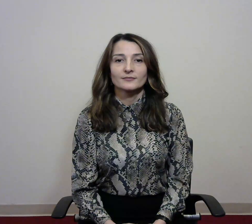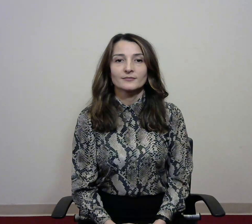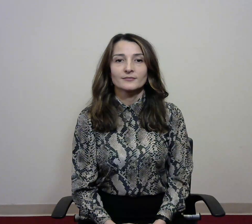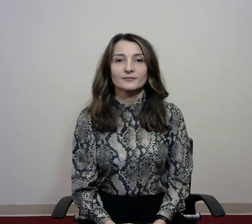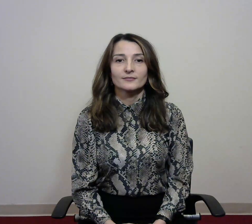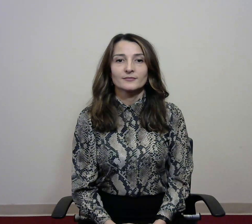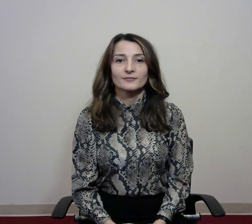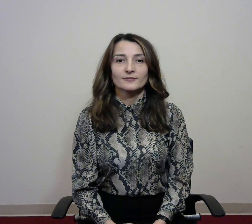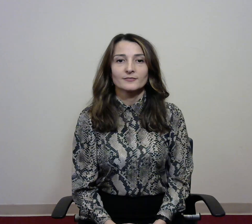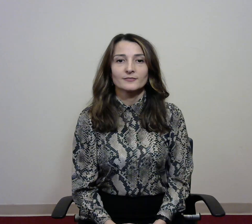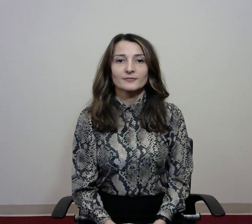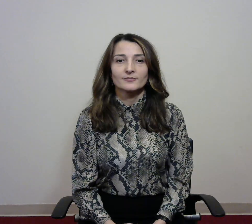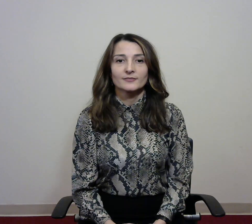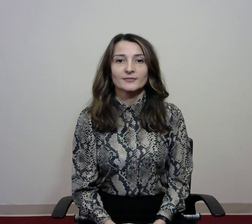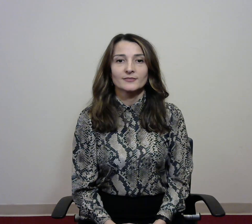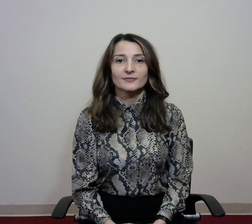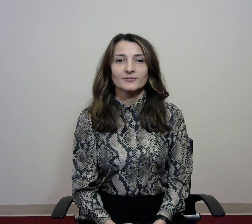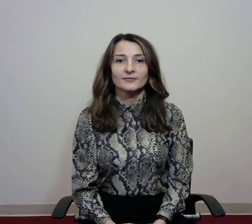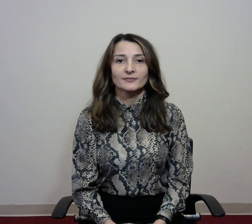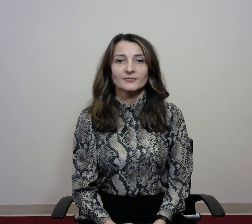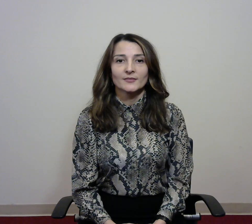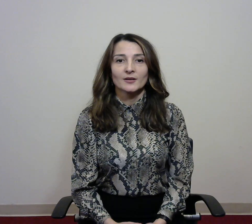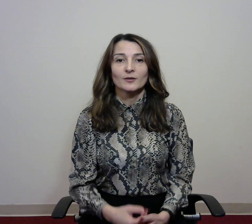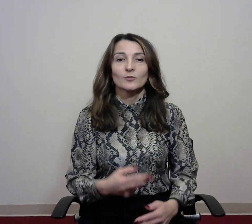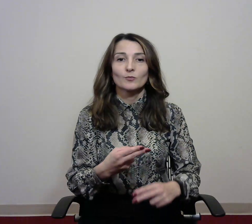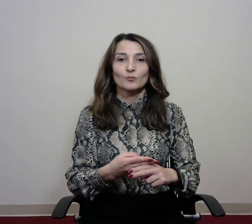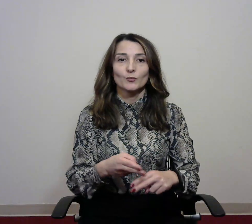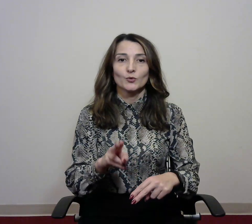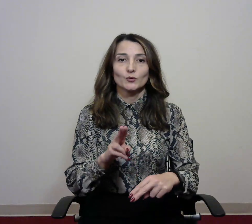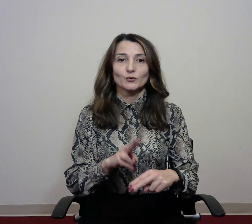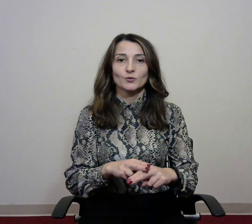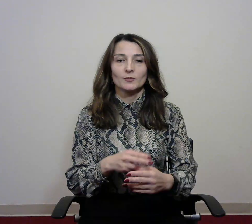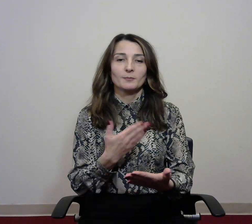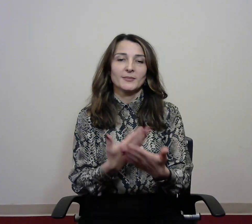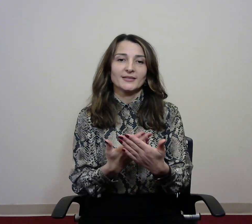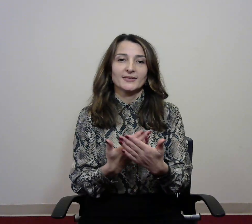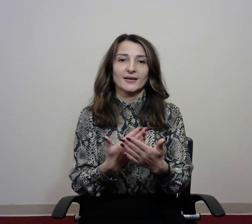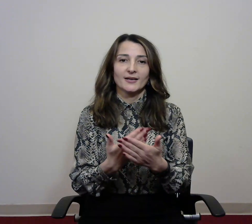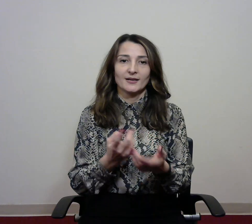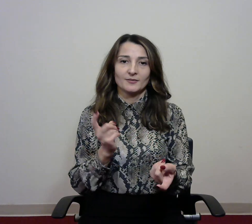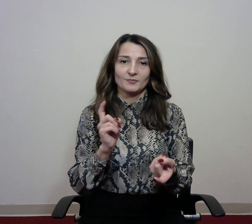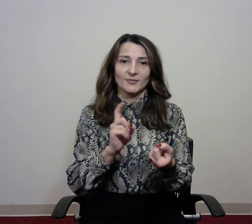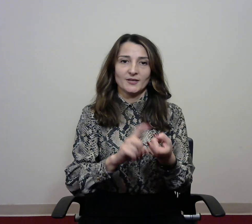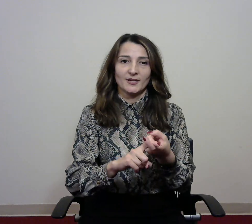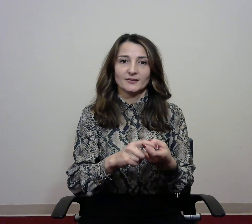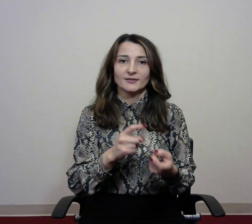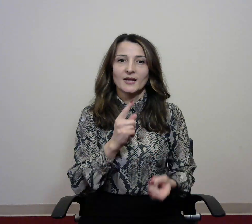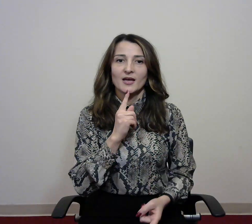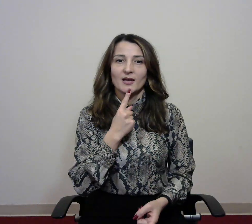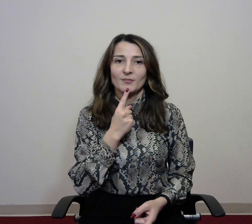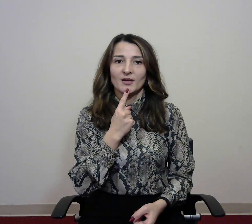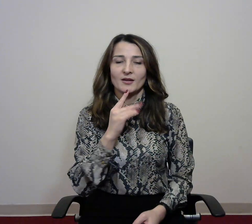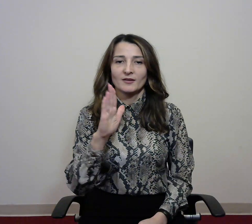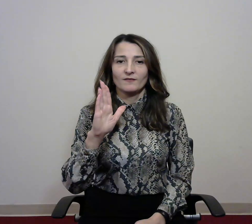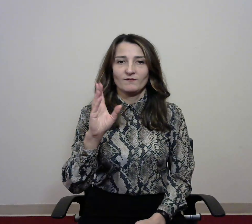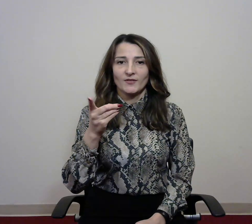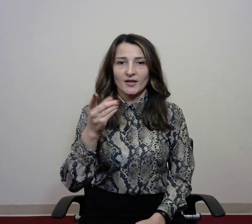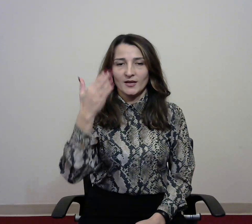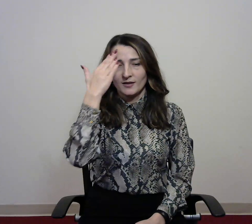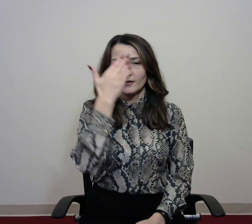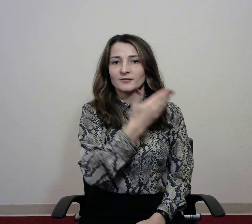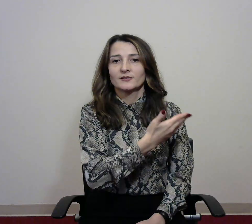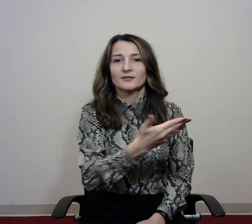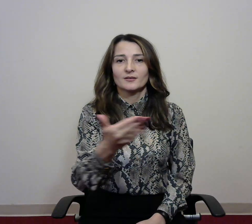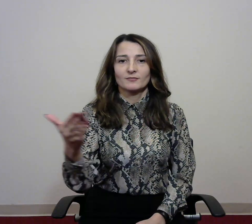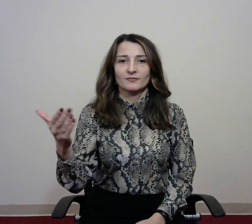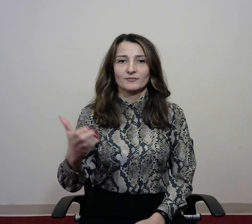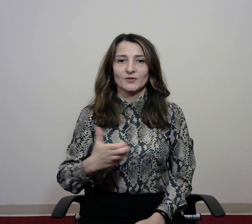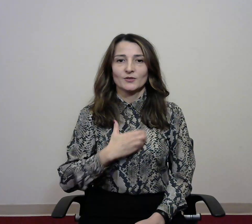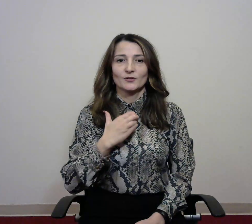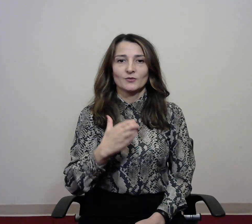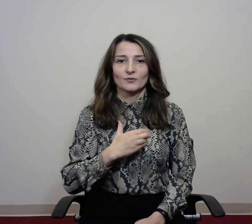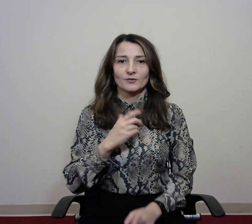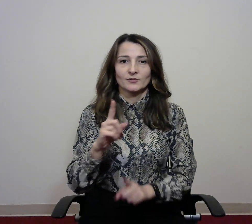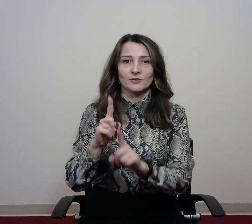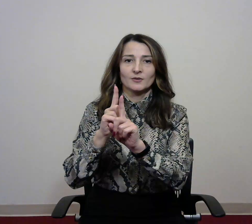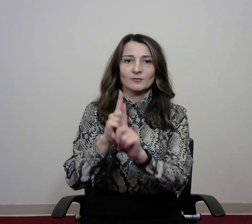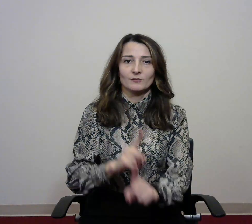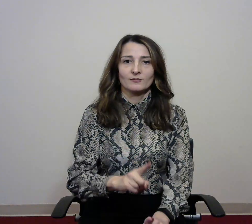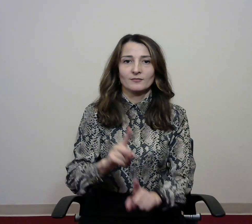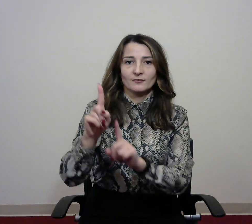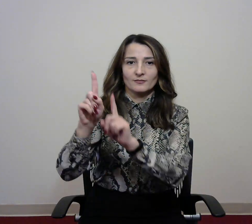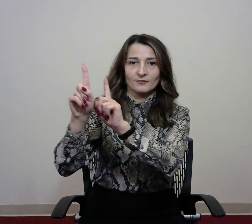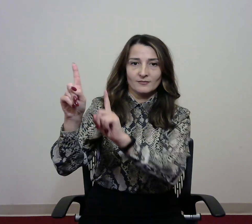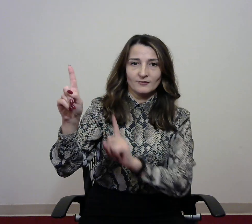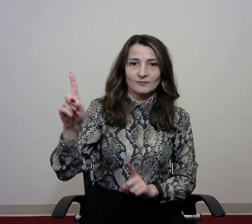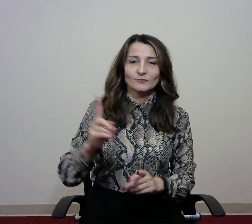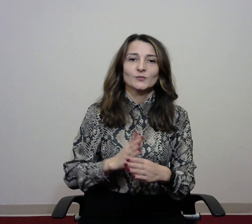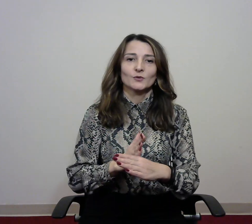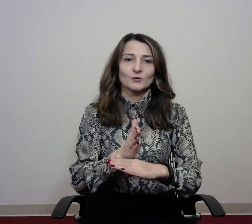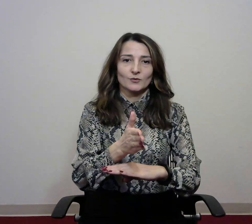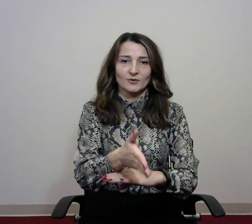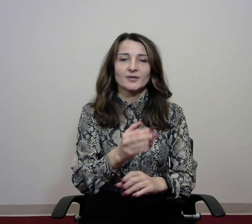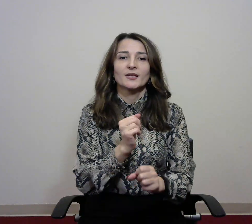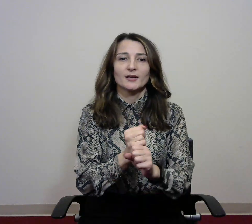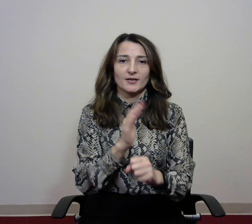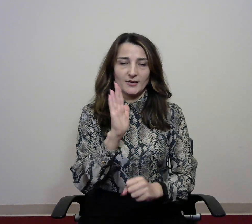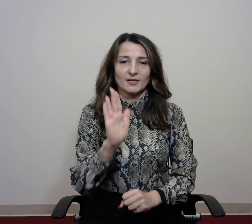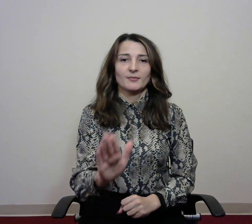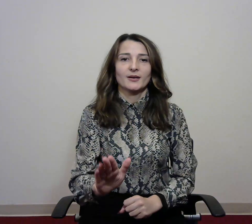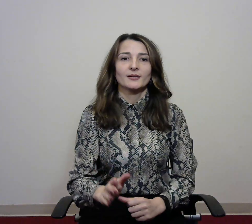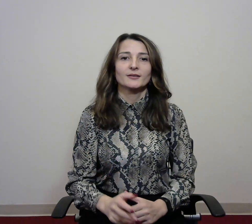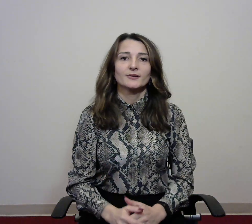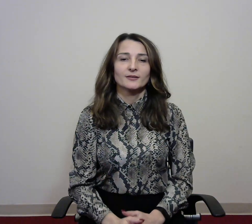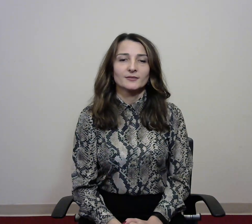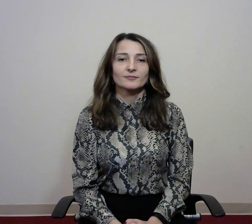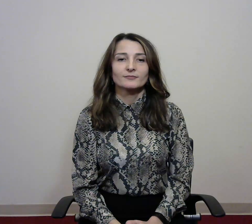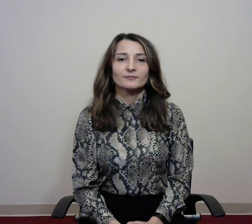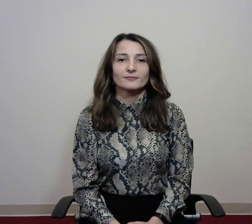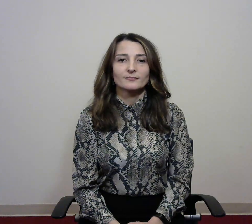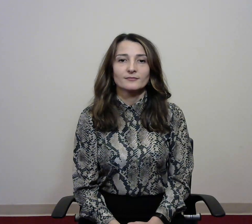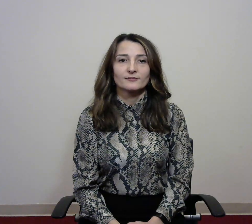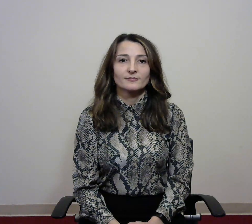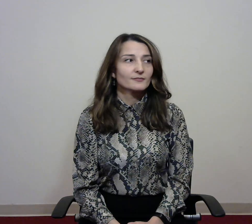Bu məsələ ilə bağlı Əmək və Əhalinin Sosial Müdafiəsi Nazirliyinə müraciət etməlisiniz